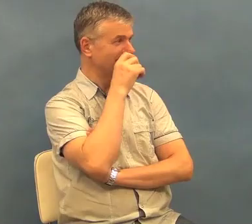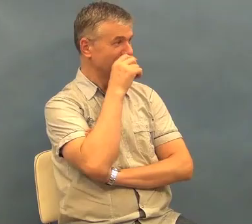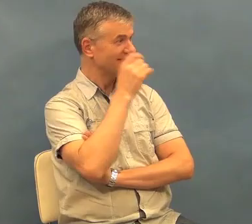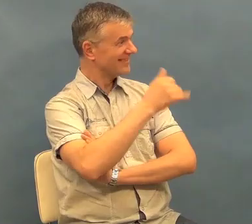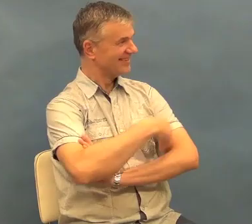Tak?